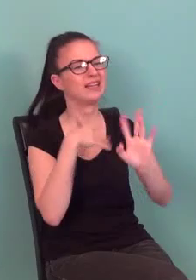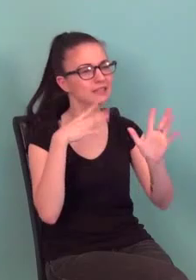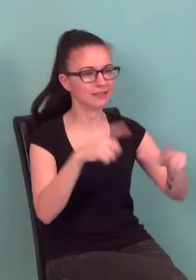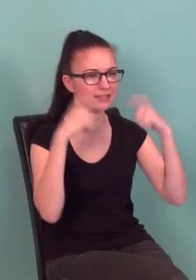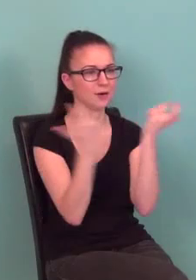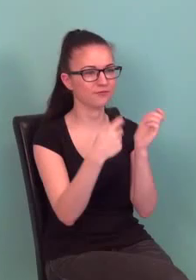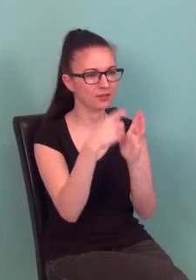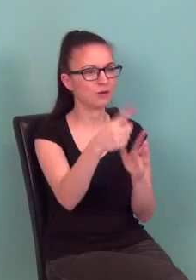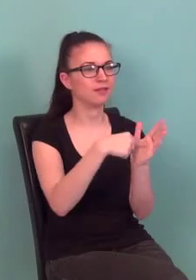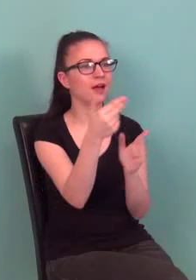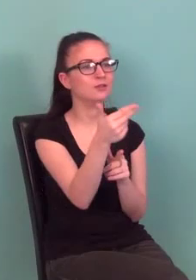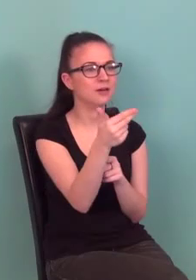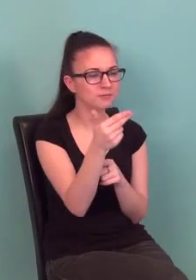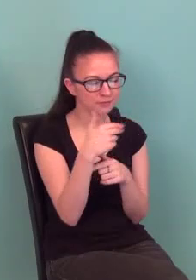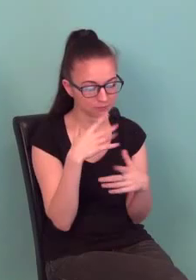A ja nie chcę, ja chcę cały film, właśnie w niedzielę.